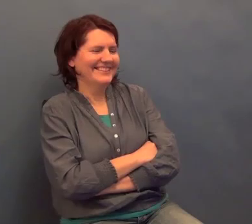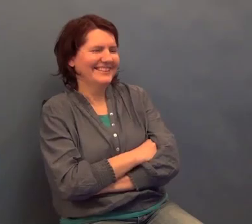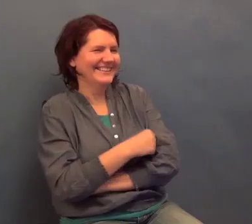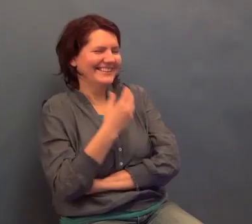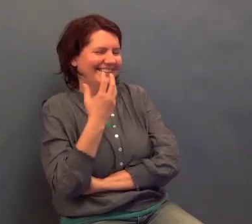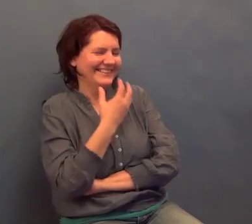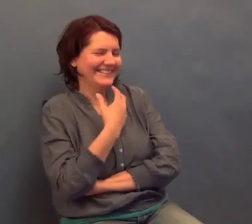Ciepło.